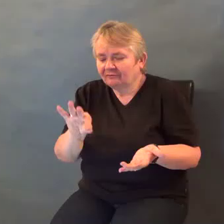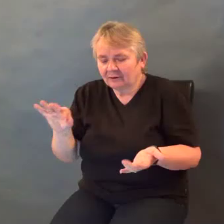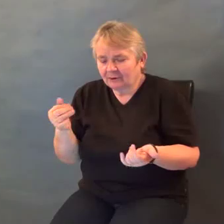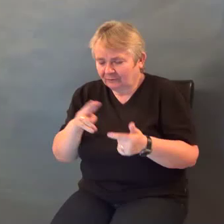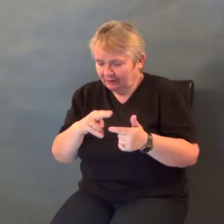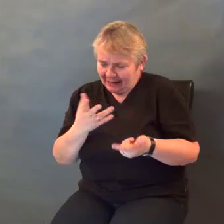Jak mam wybierać?